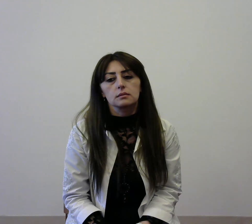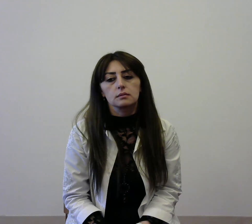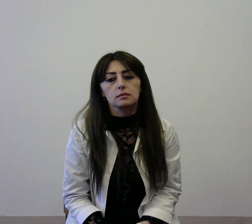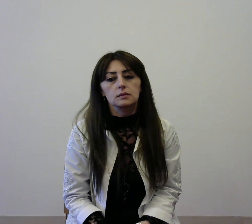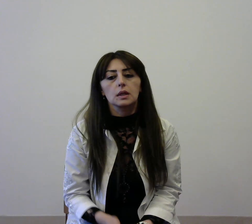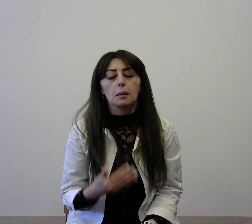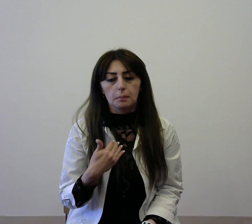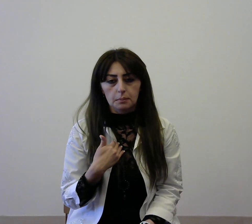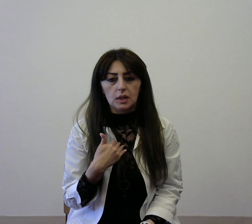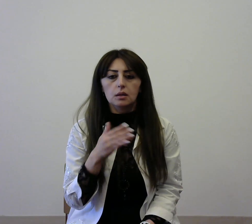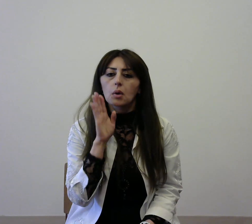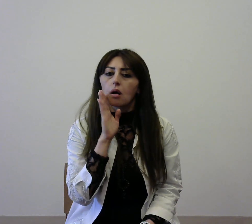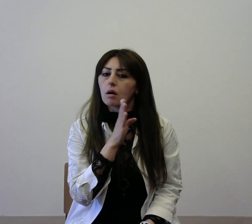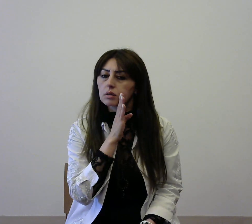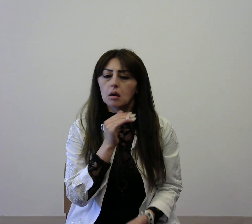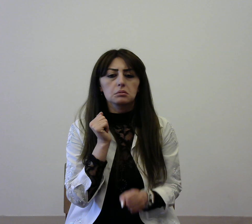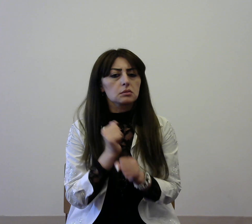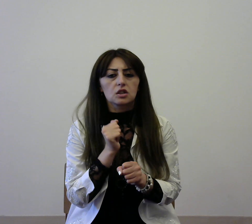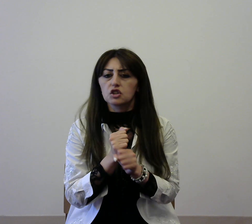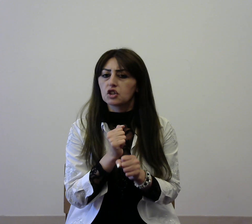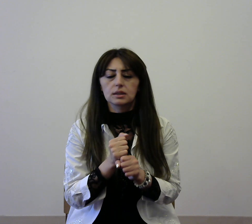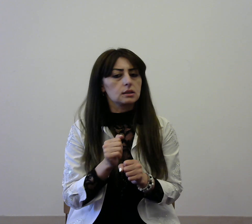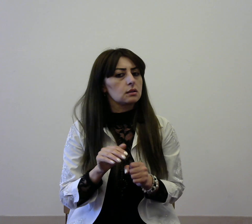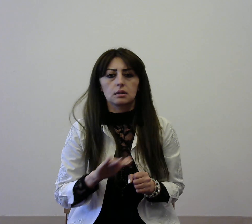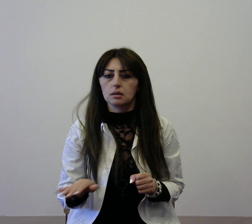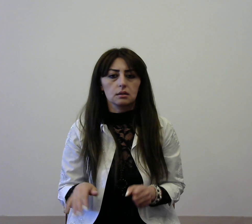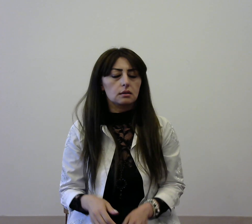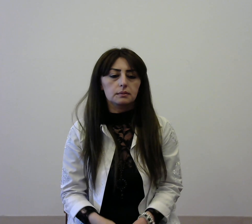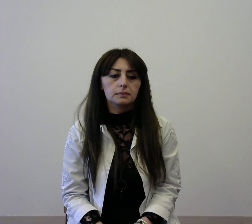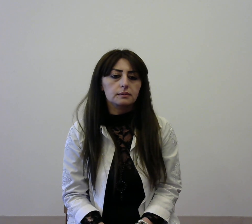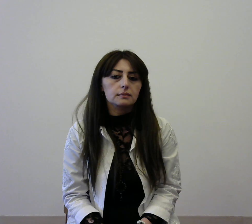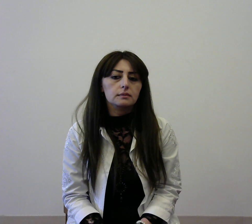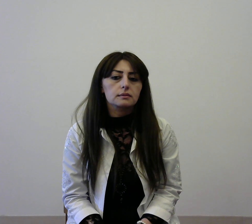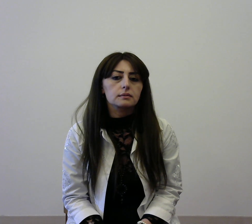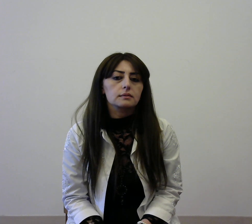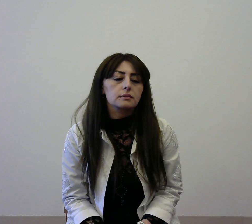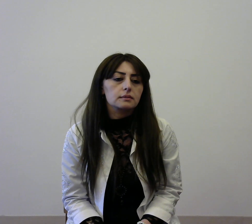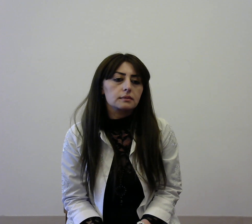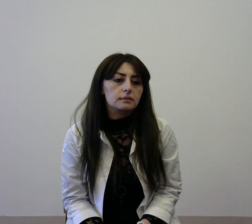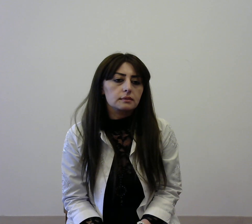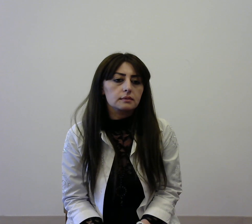Mənim anam işsizdir